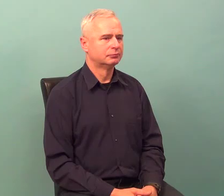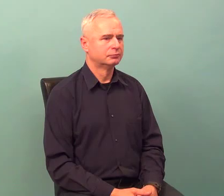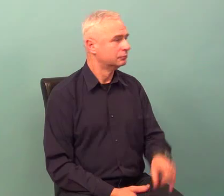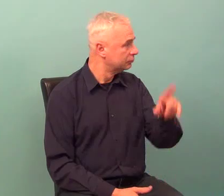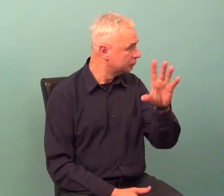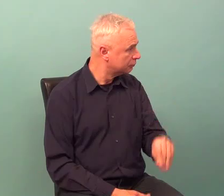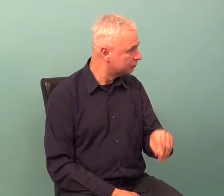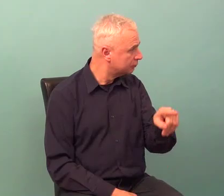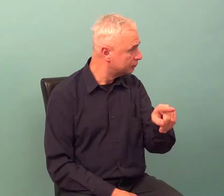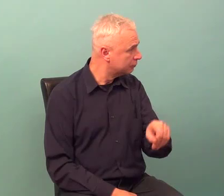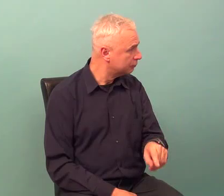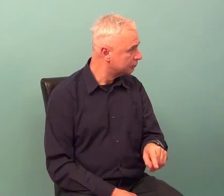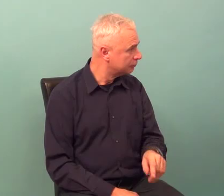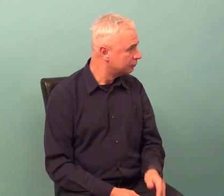Zgasło mu?